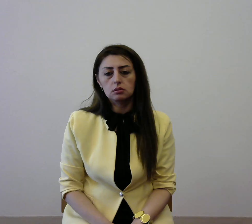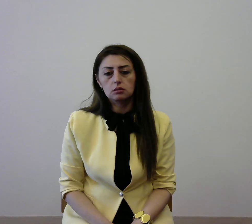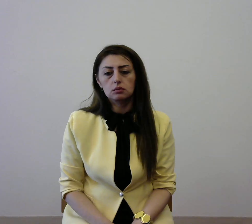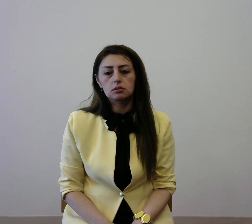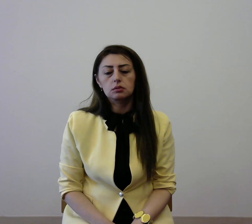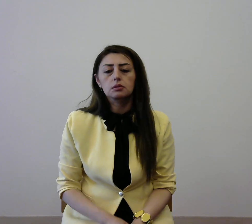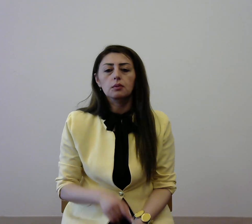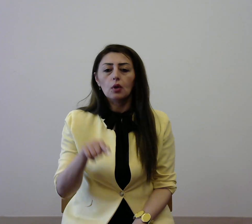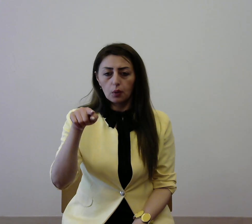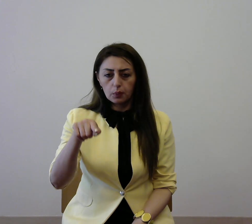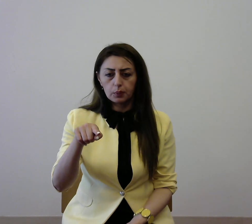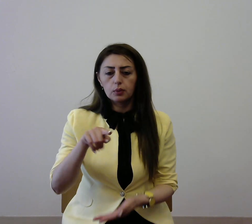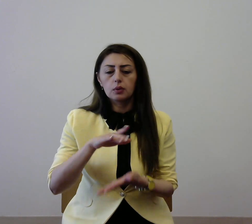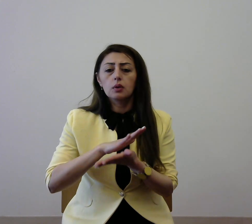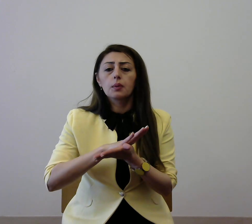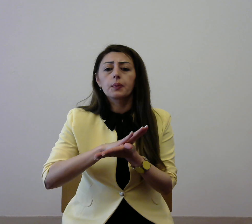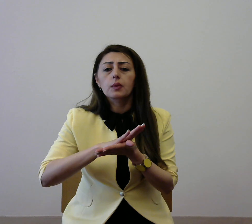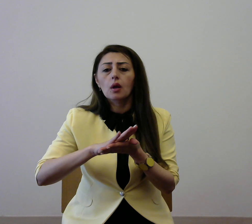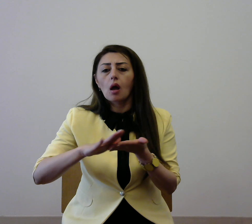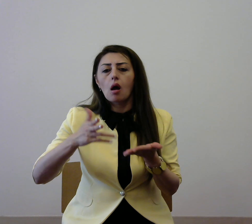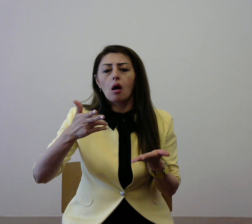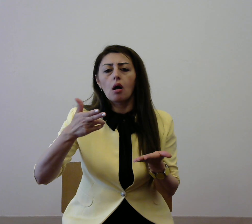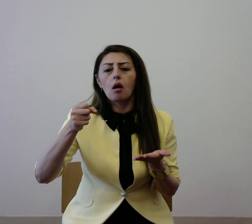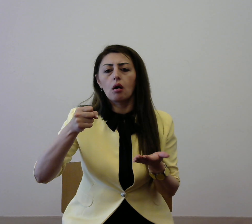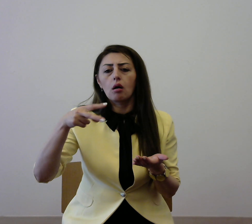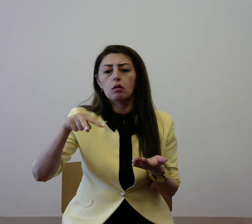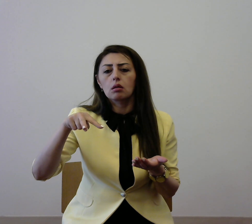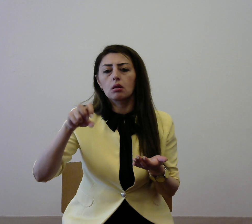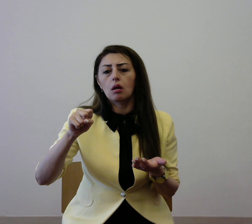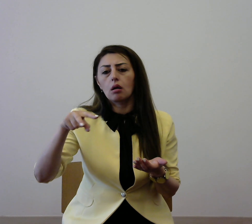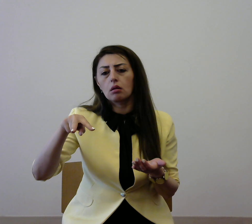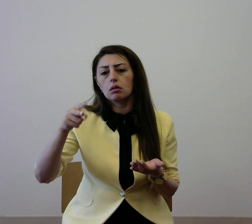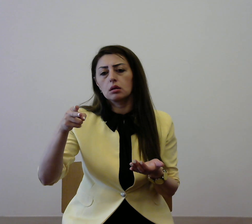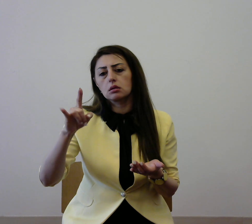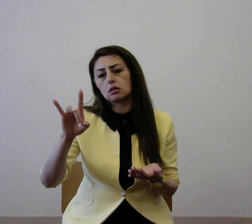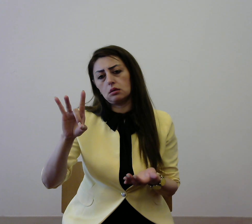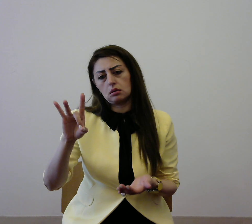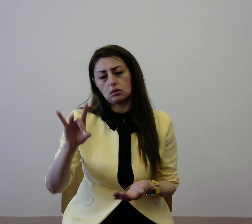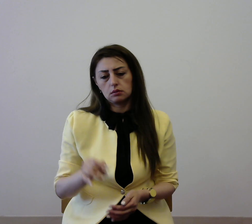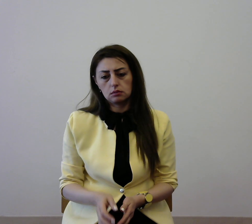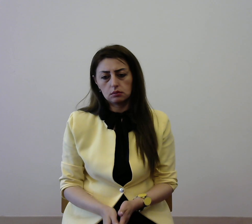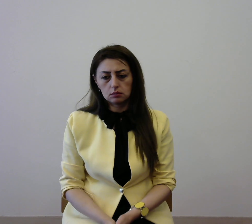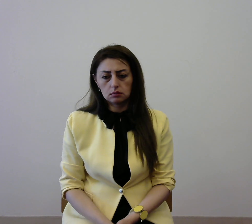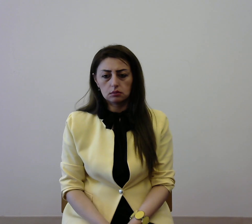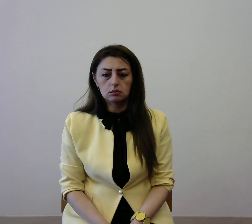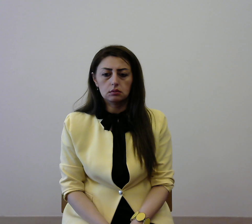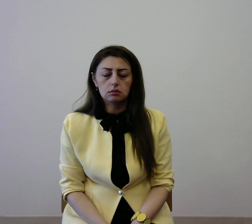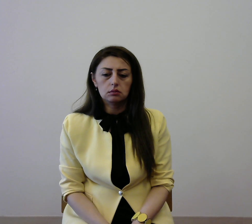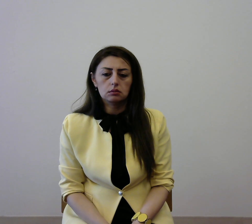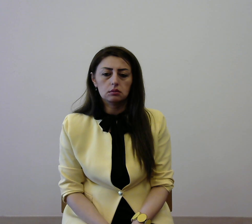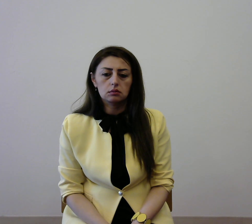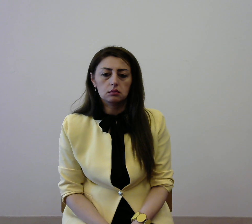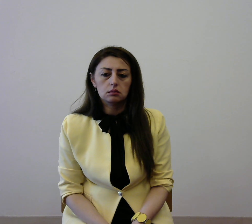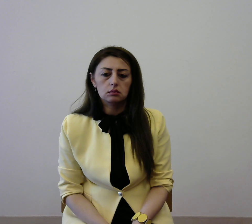Bu halaldır?